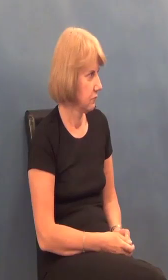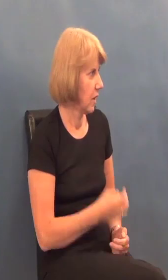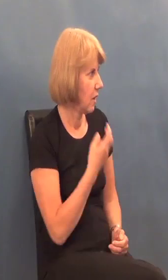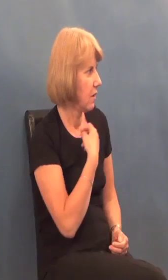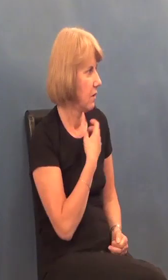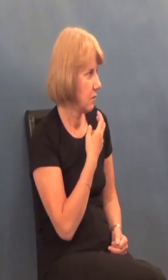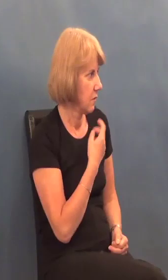Elektryczność.